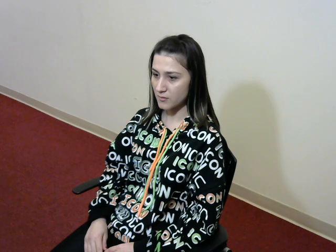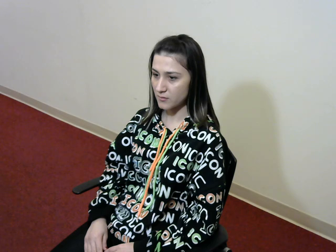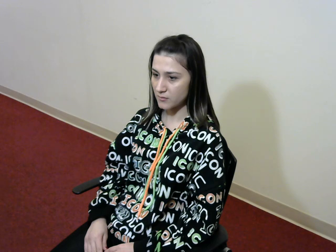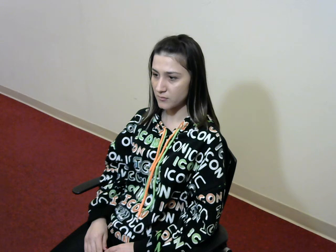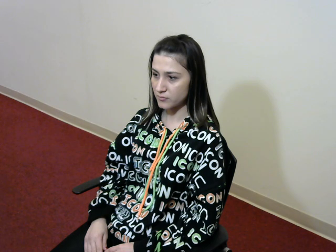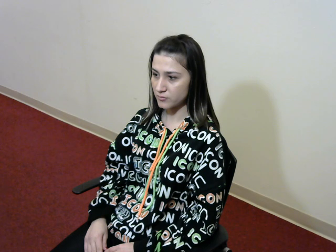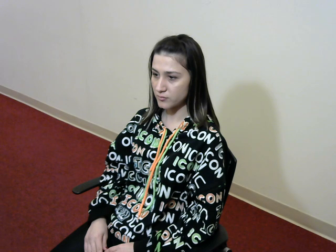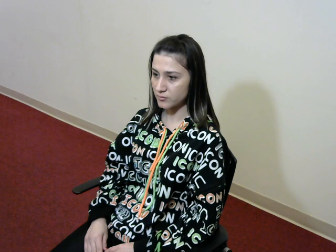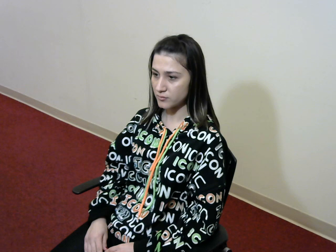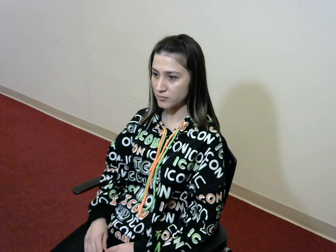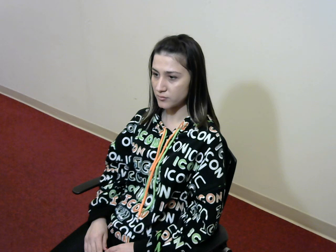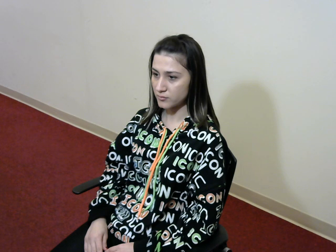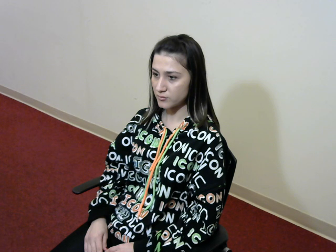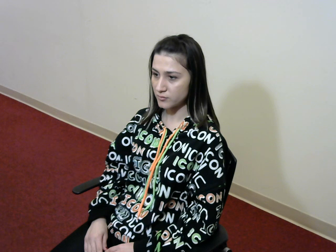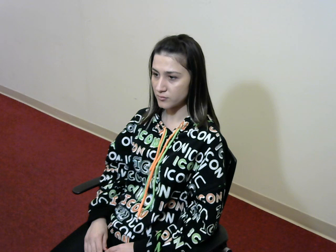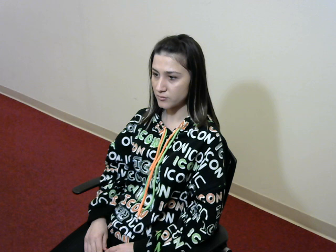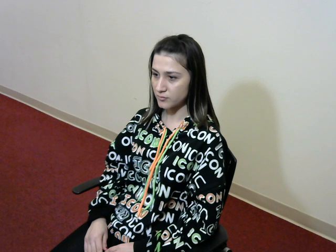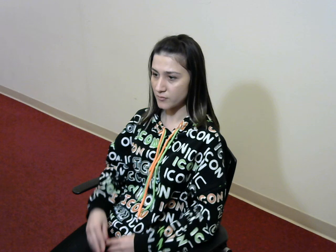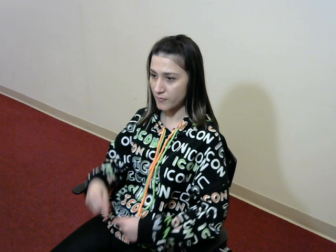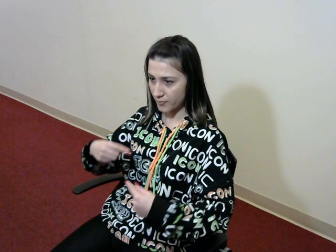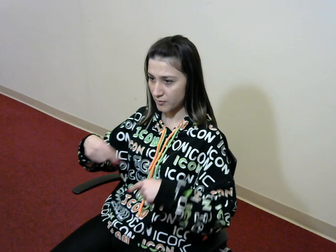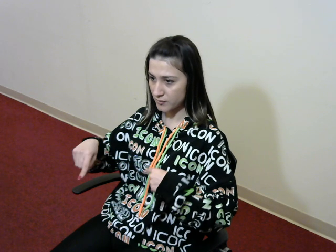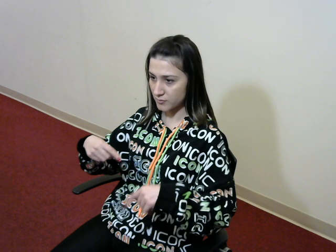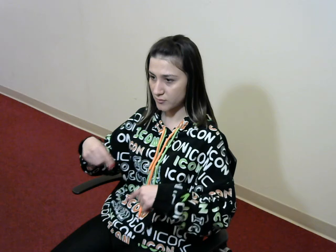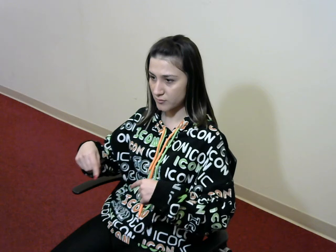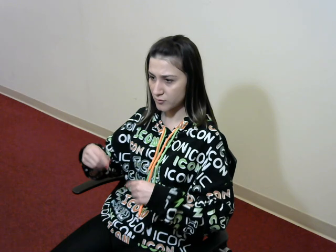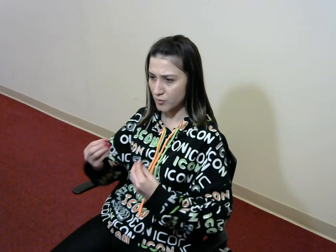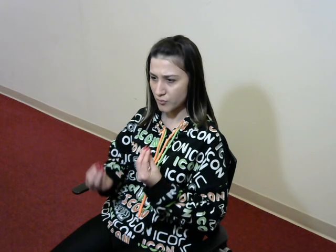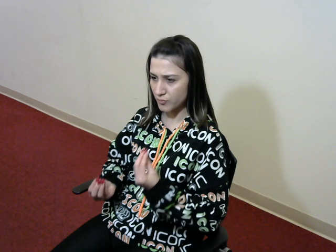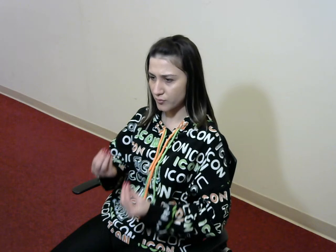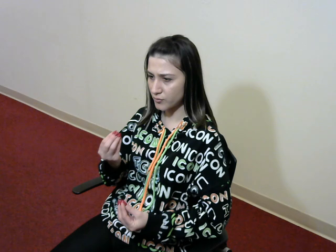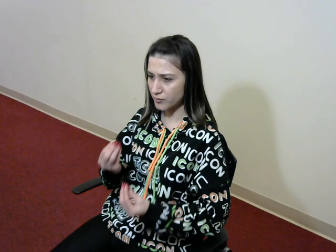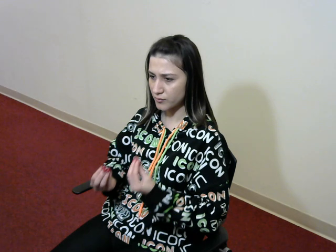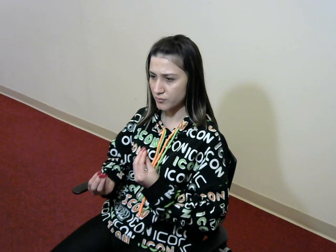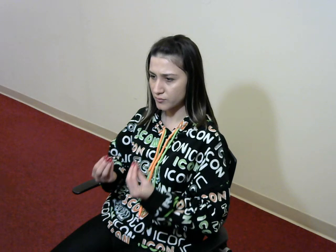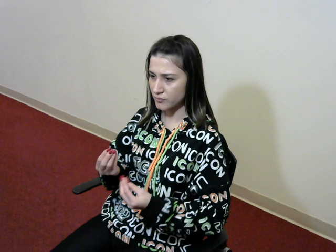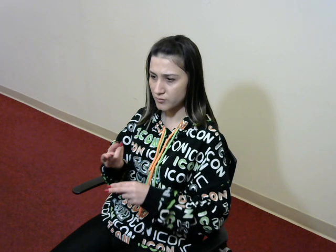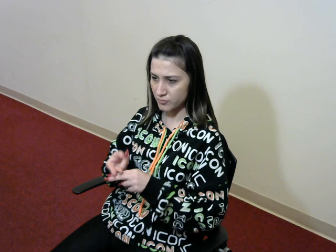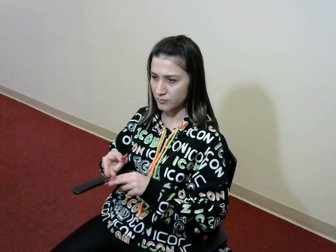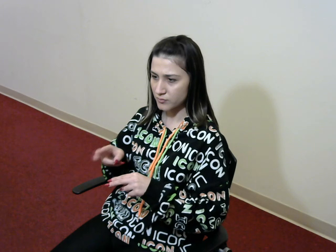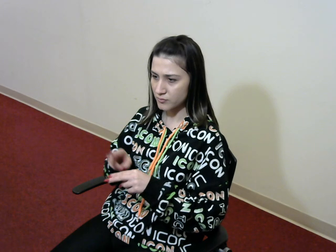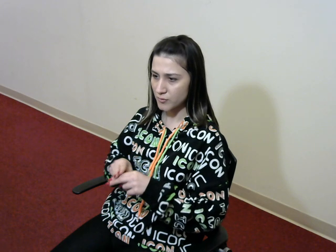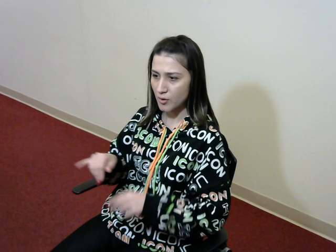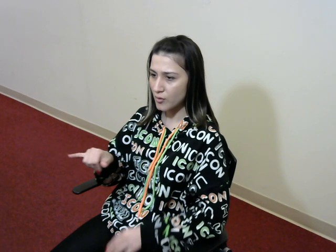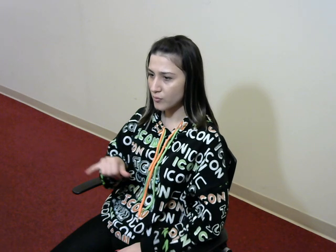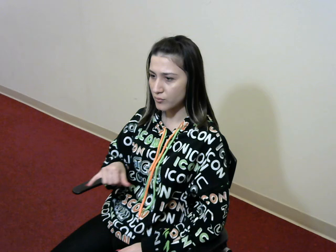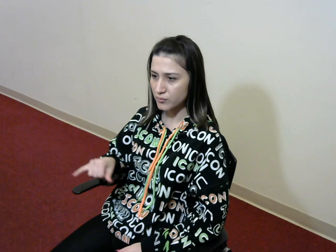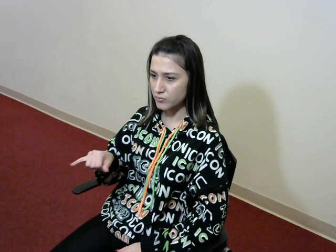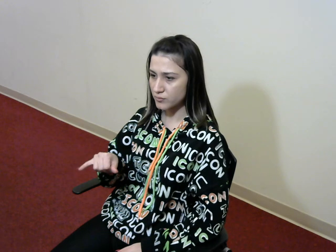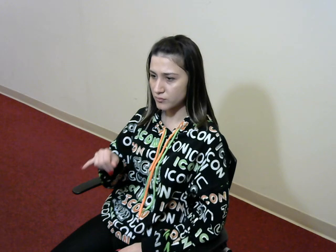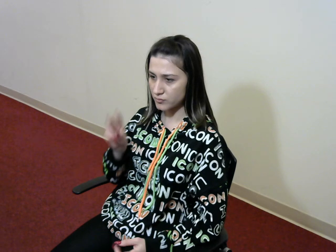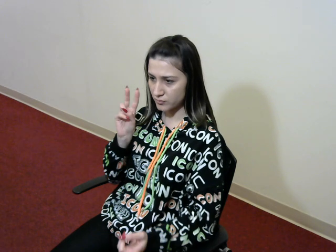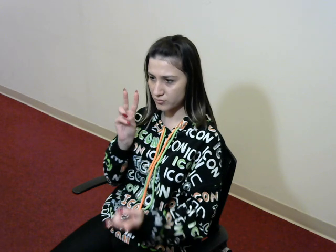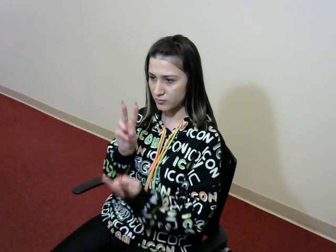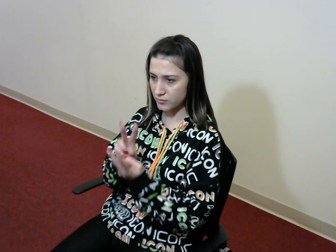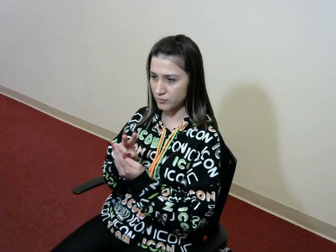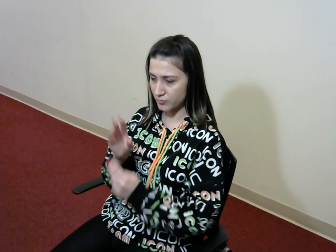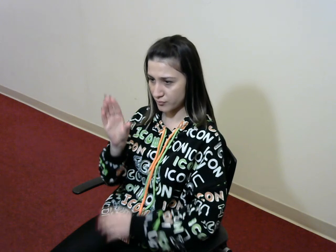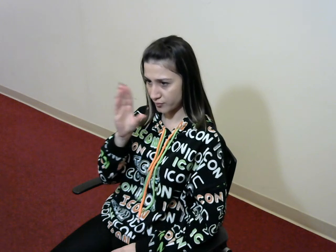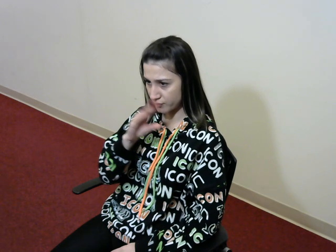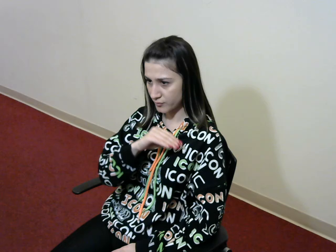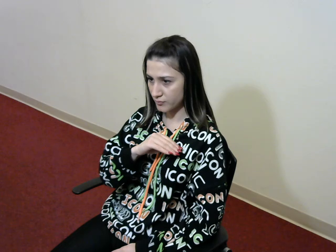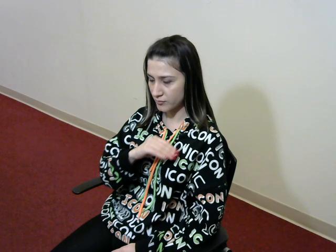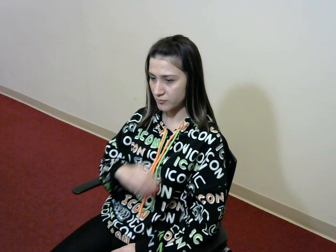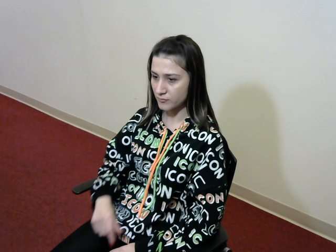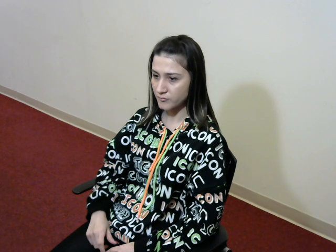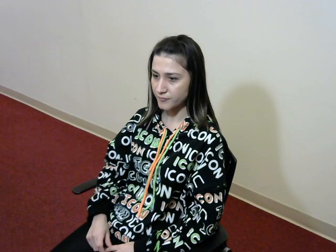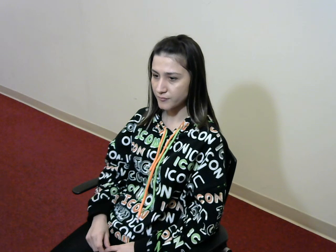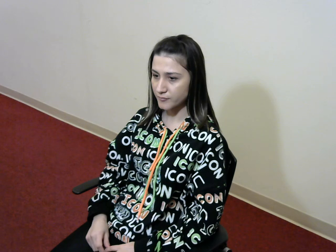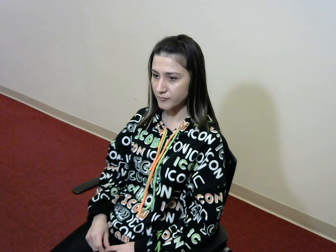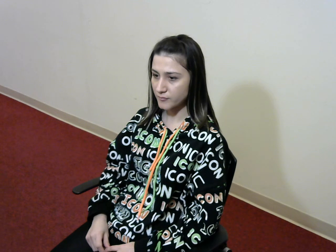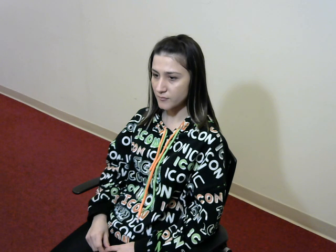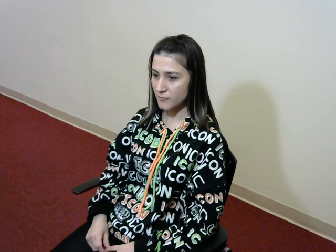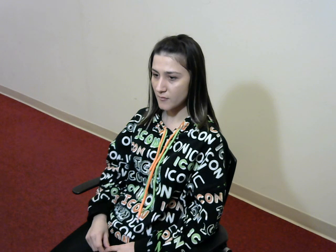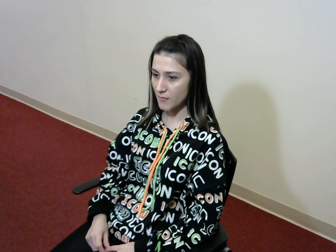Futbol oynamaq üçün harda görüşə bilərik?